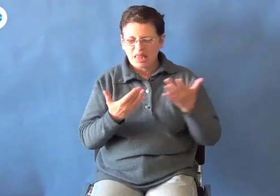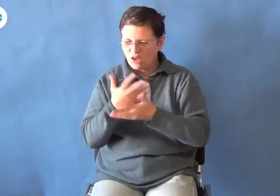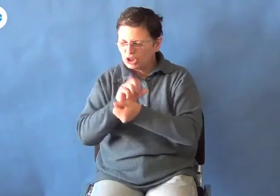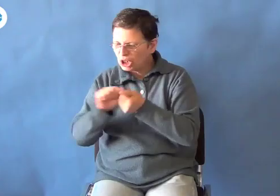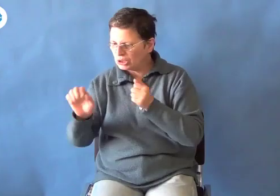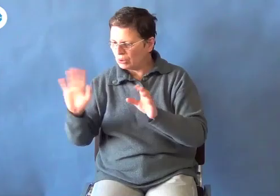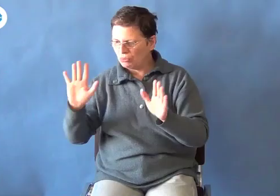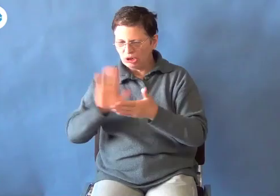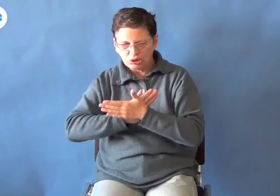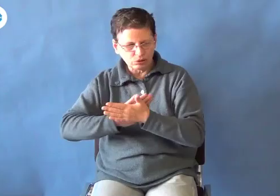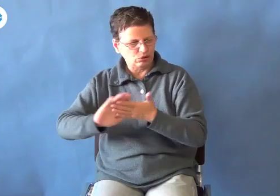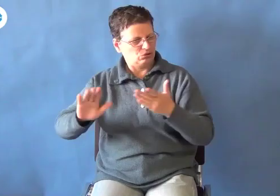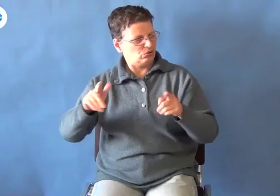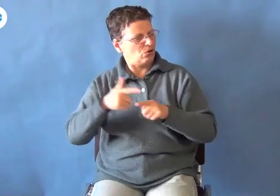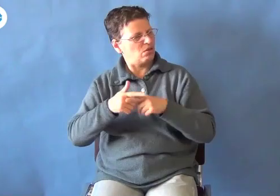Żeby trawa się nie niszczyła. Musi być czysto.